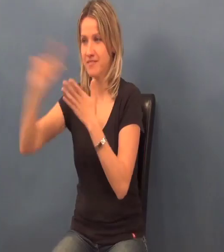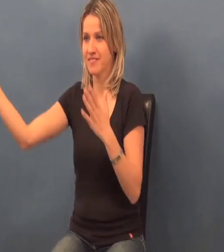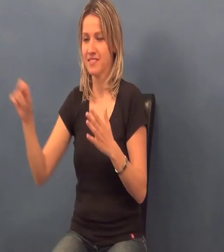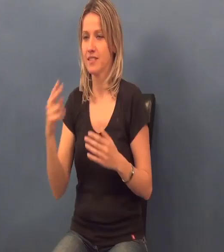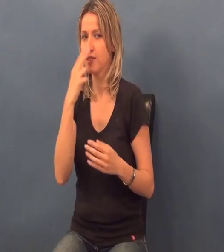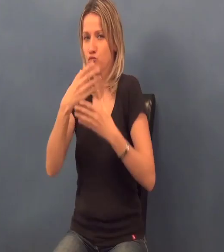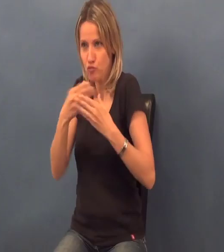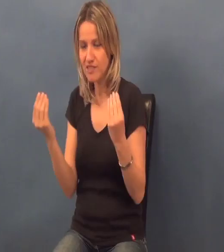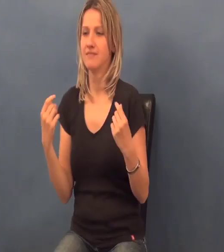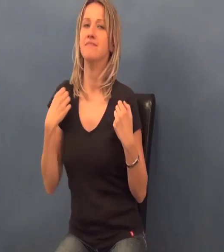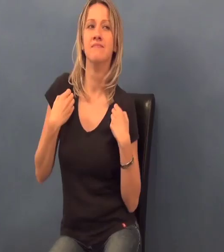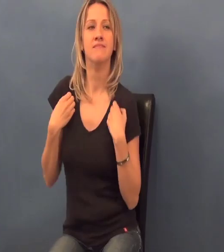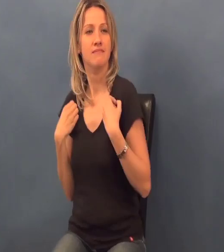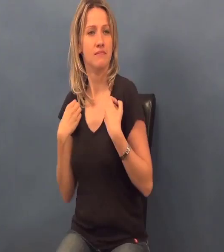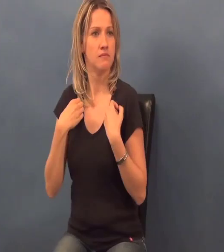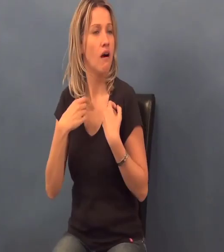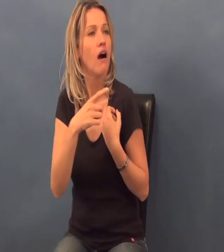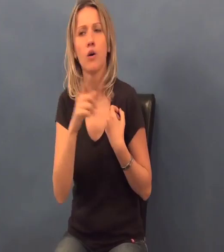Wtedy wchodzi Charlie Chaplin, chce na tym zyskać. Niesie na plecach szkło, udaje, że nic się nie dzieje.